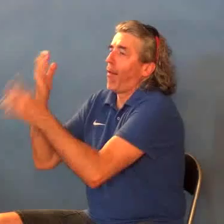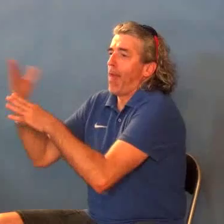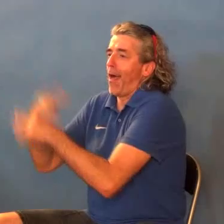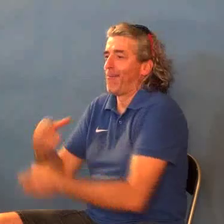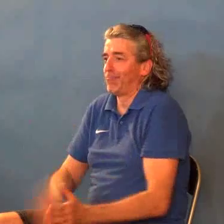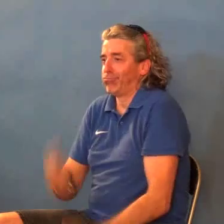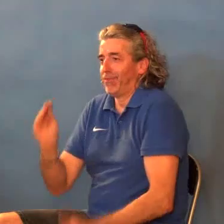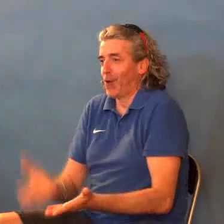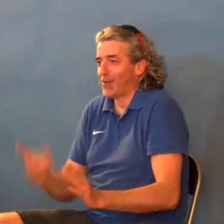Młody chłopiec ukradł kosz.